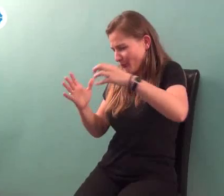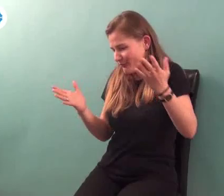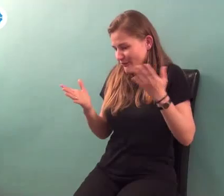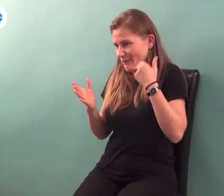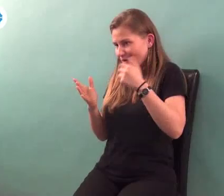Co zapytać?